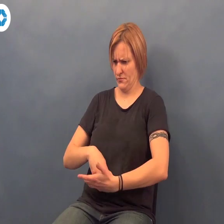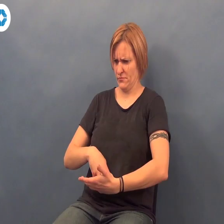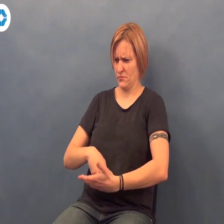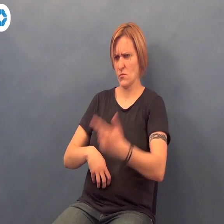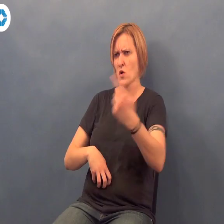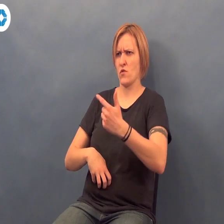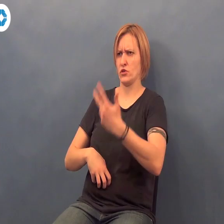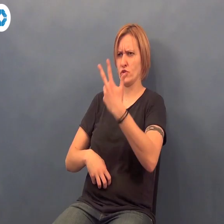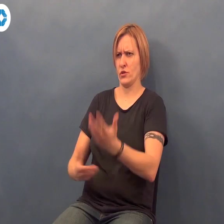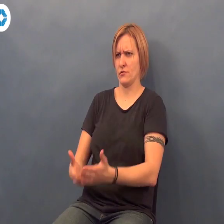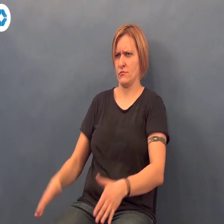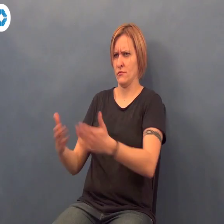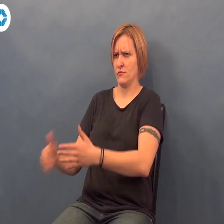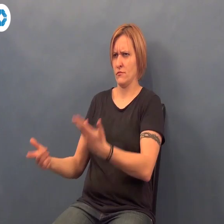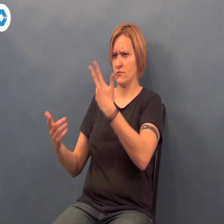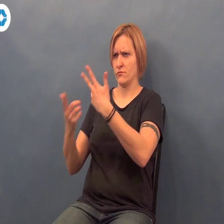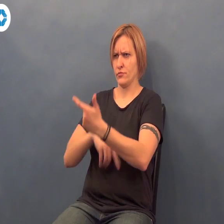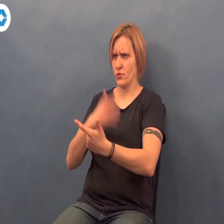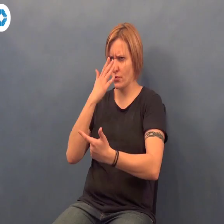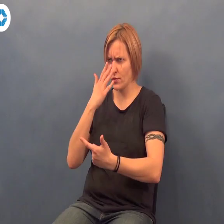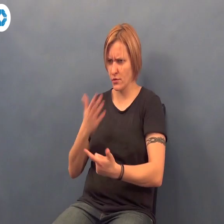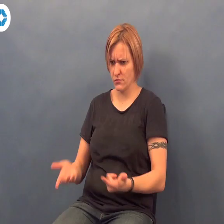Powinny być trzy pojemniki, ale jednego brakuje, są dwa.